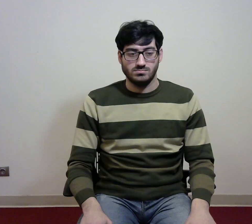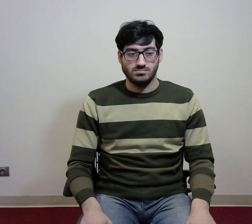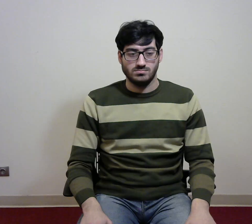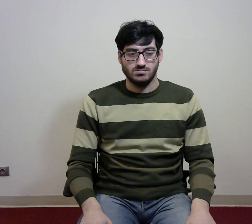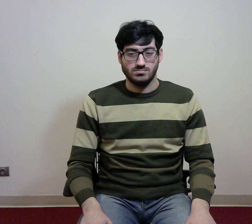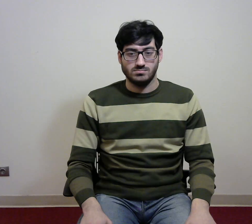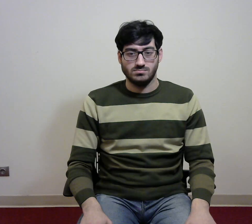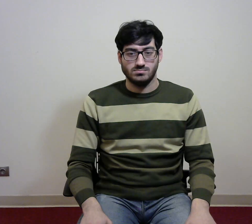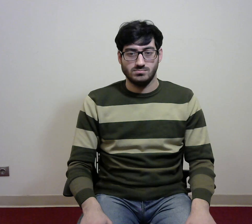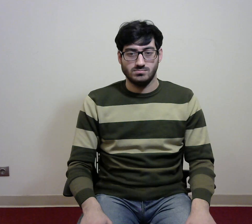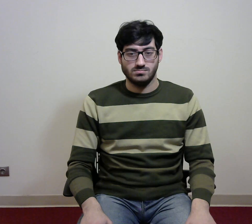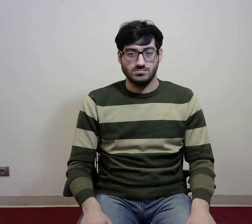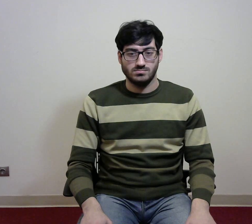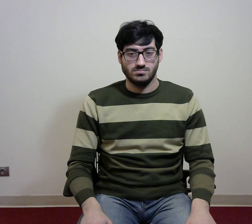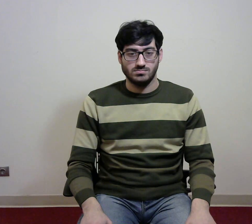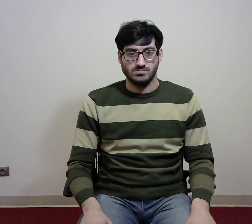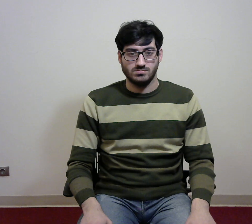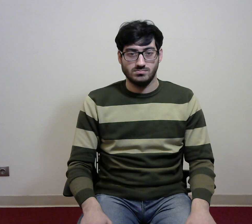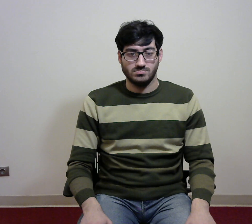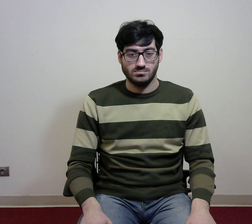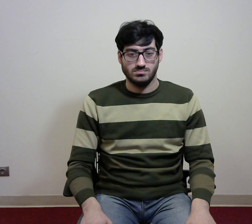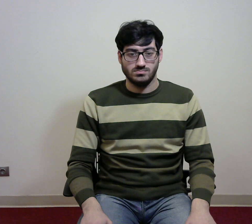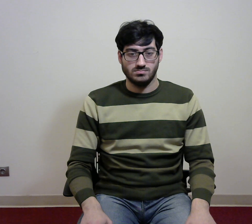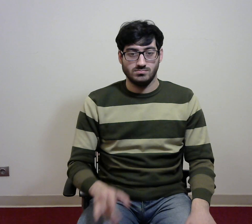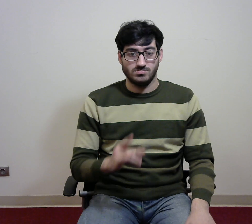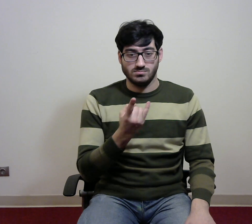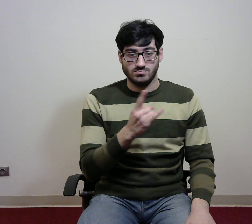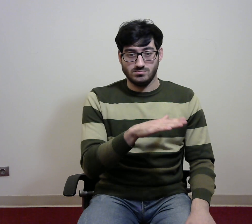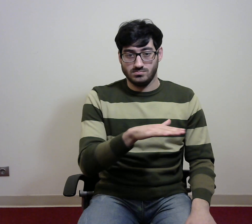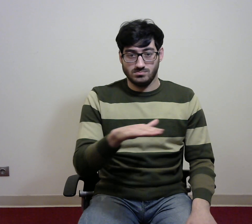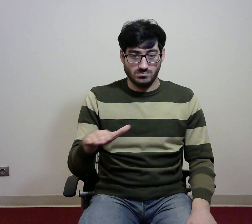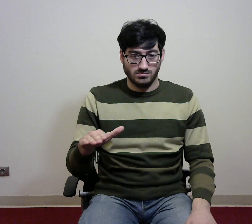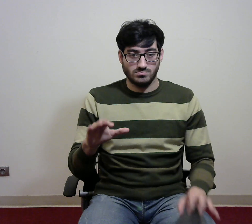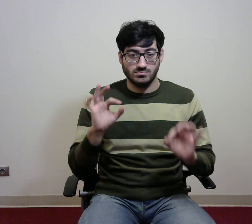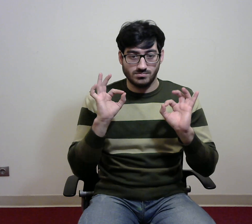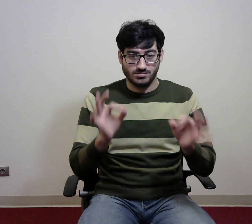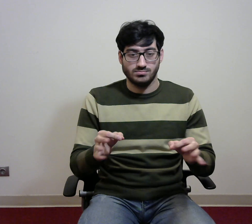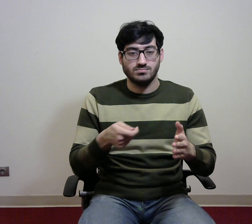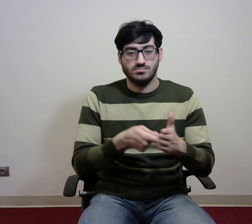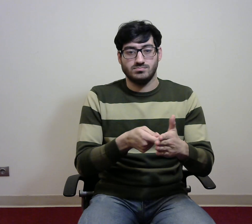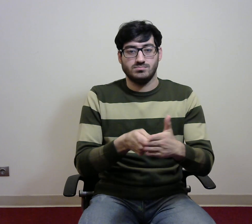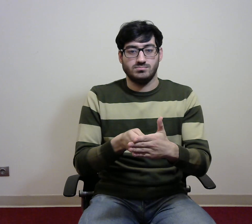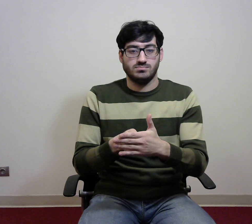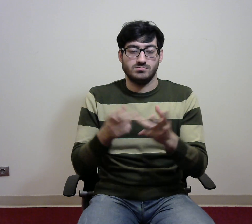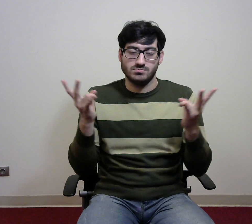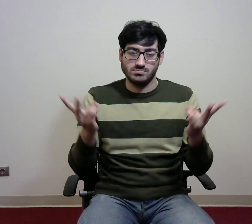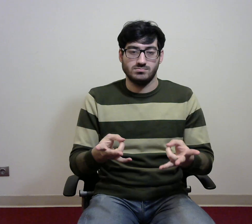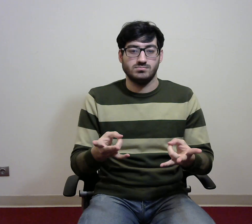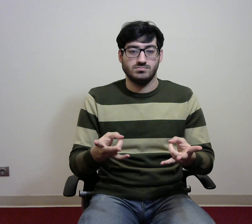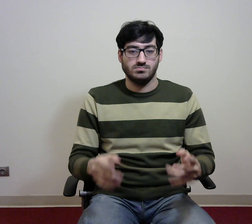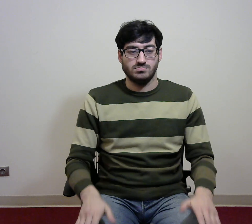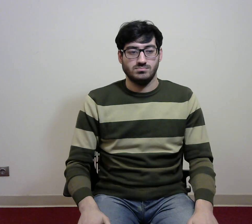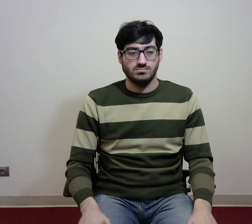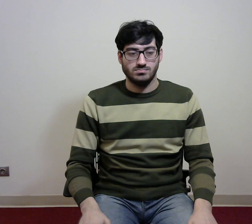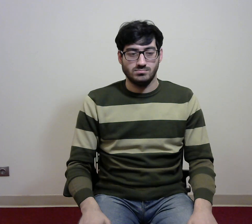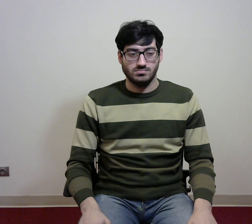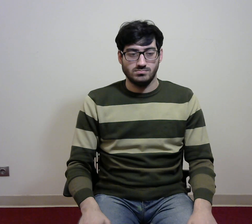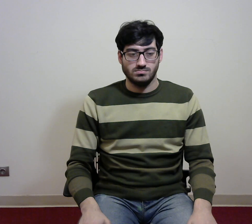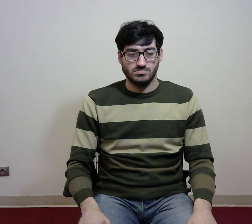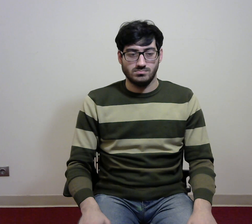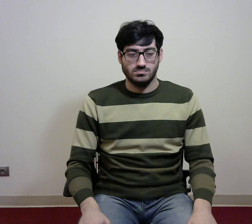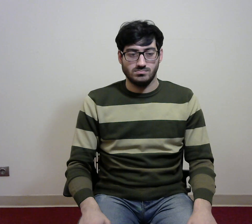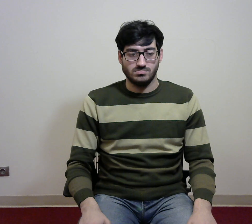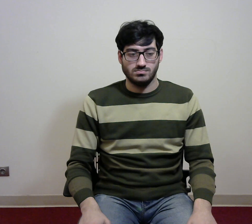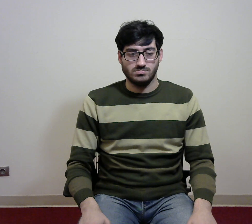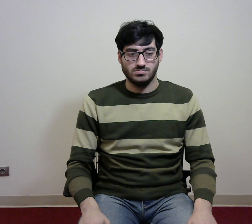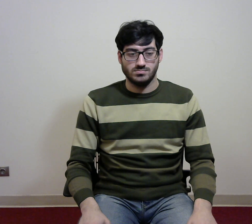Uşaqları düzgün qidalandırmaq lazımdır